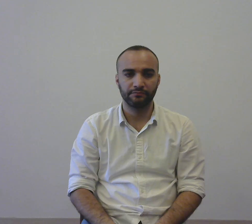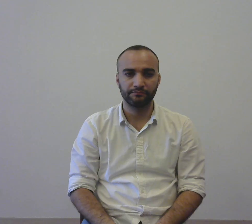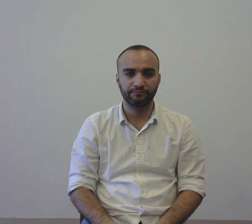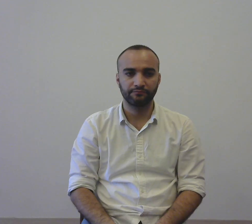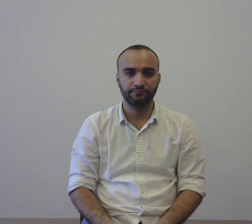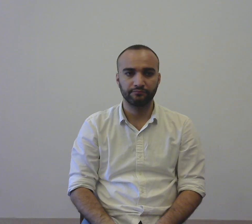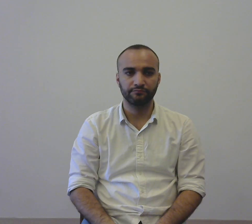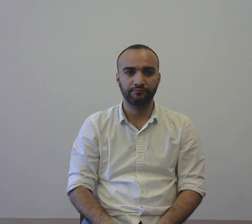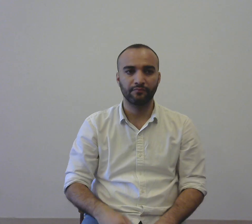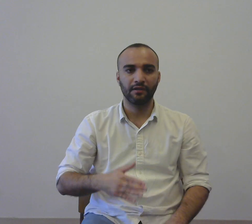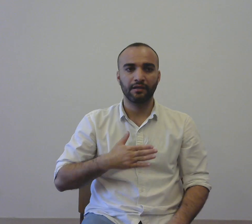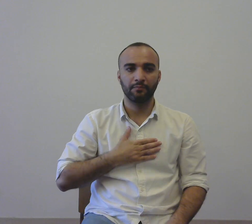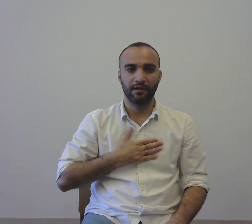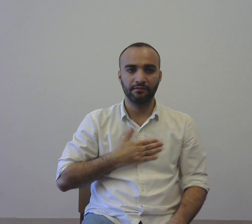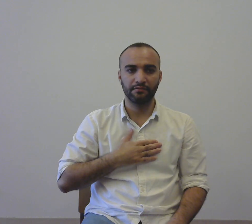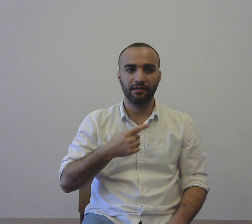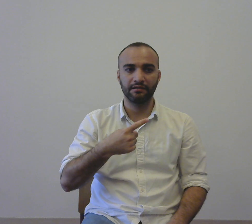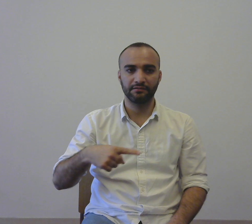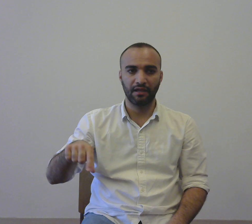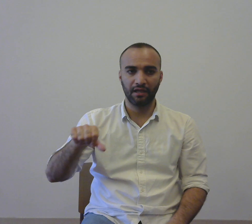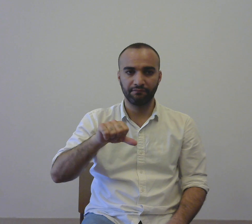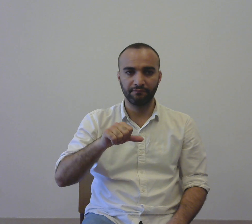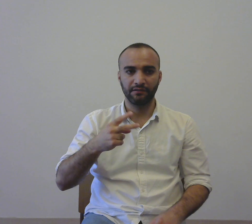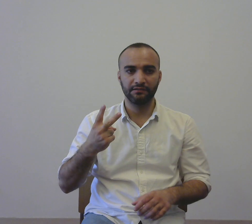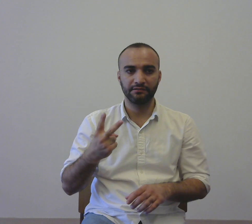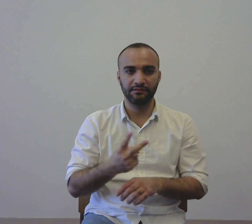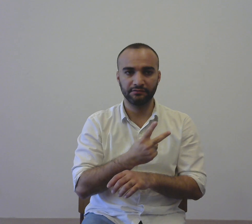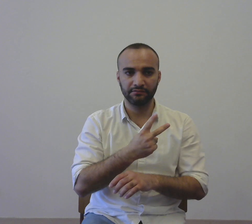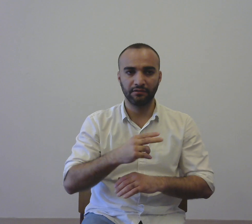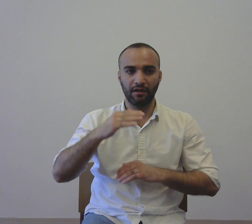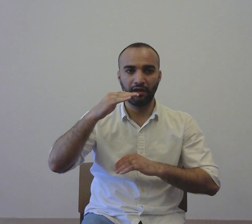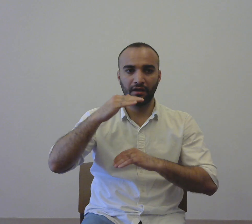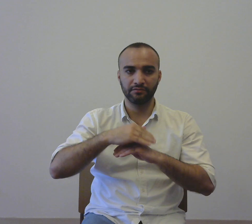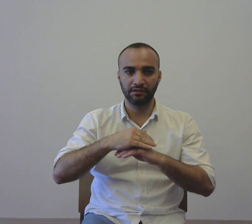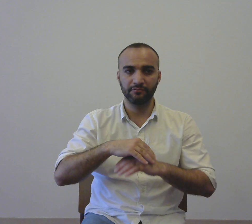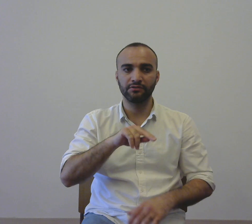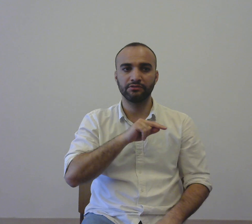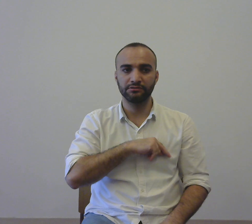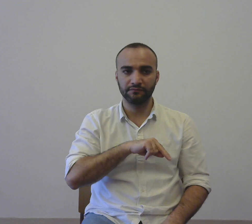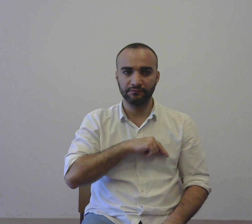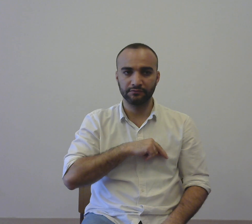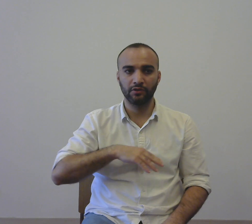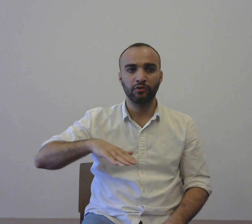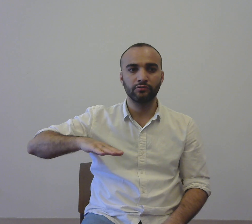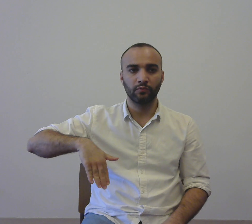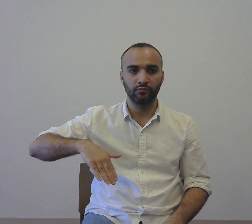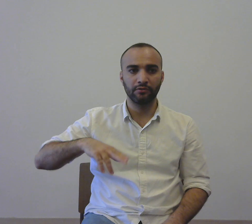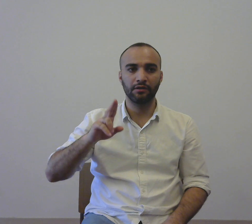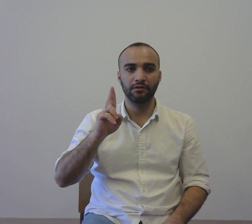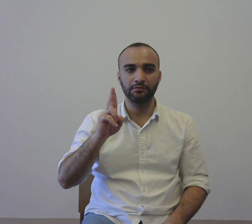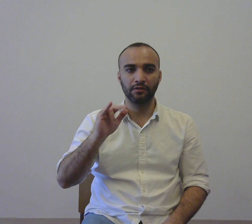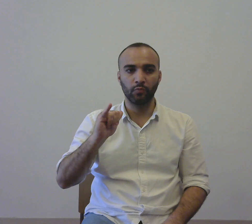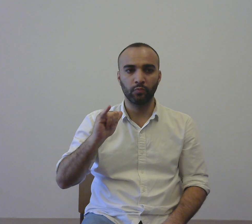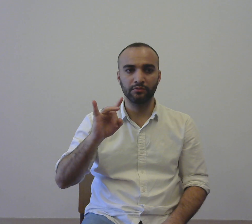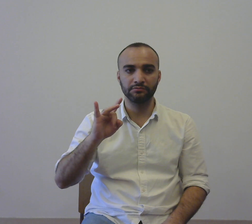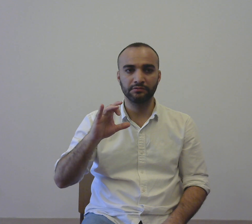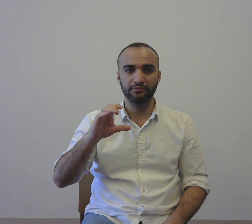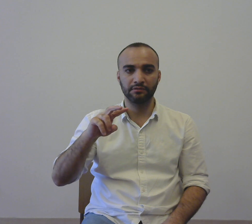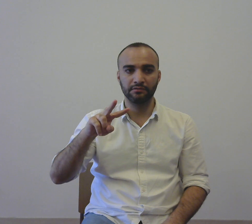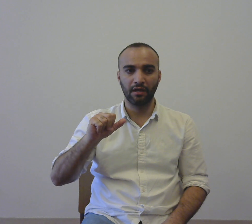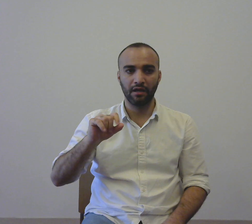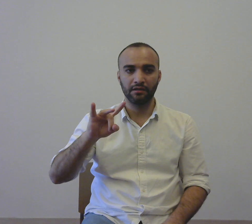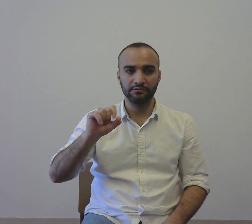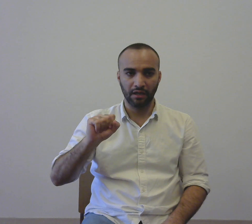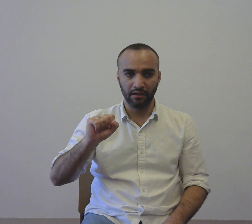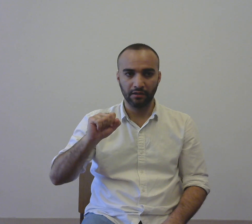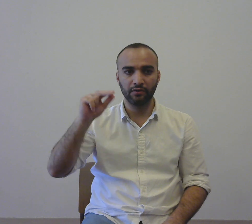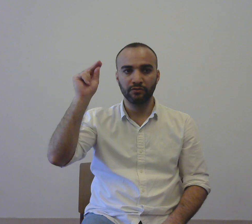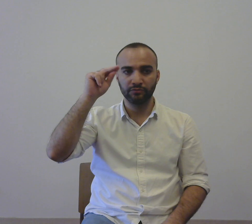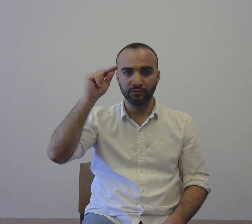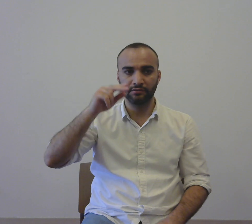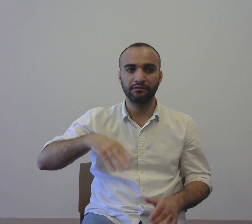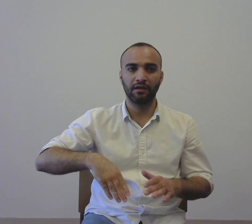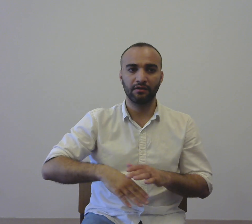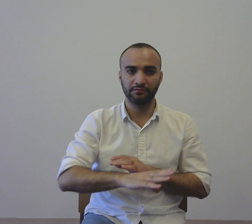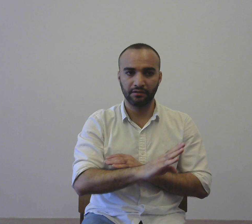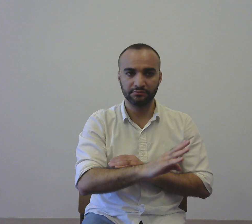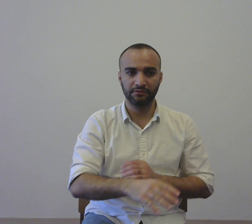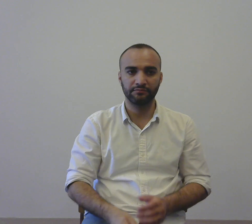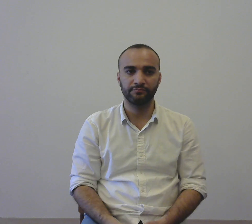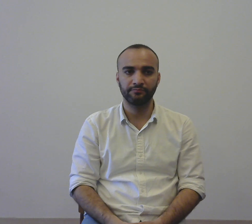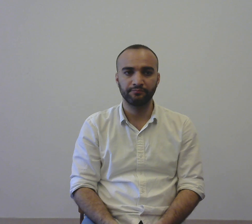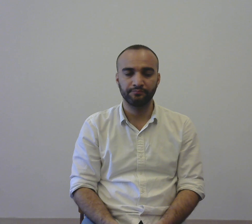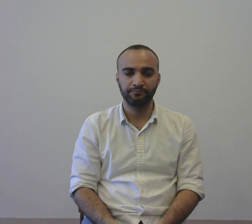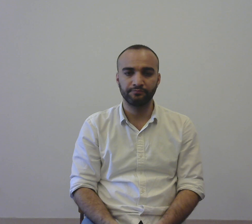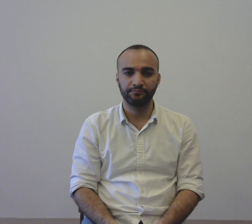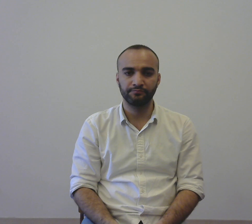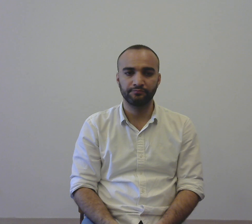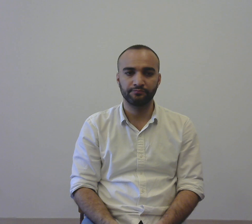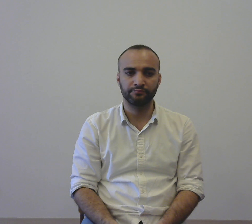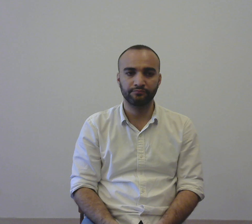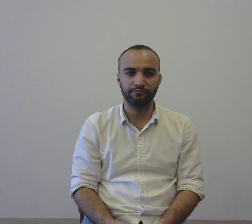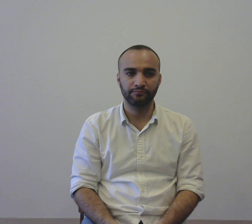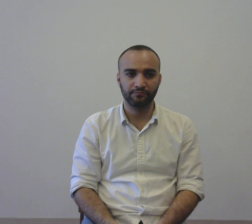Mən həftədə 2 dəfə axşam işdən sonra kursa gedirəm